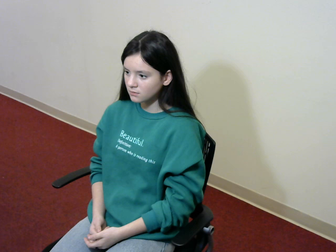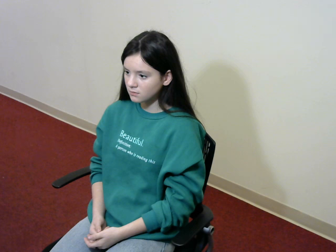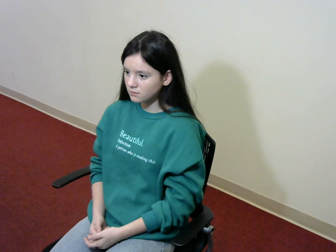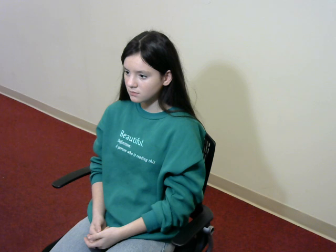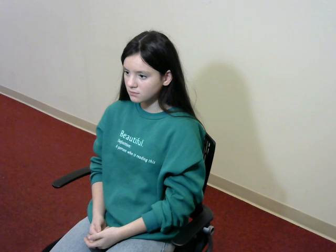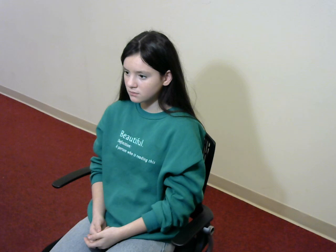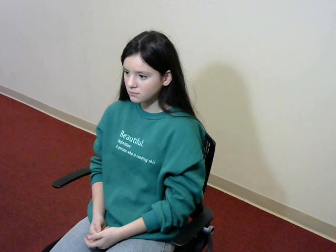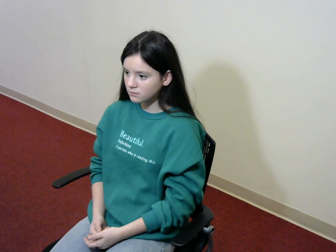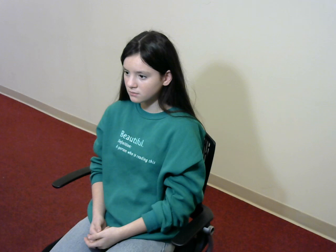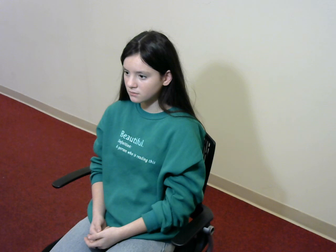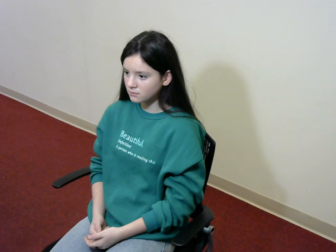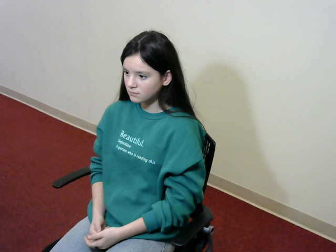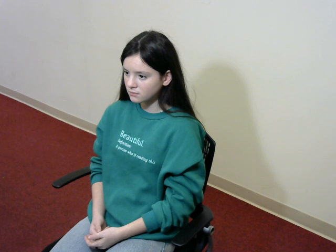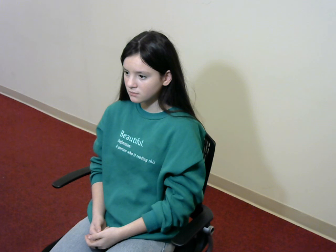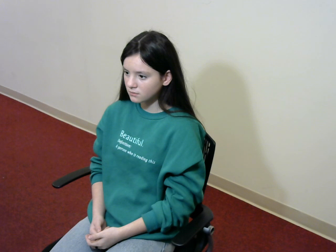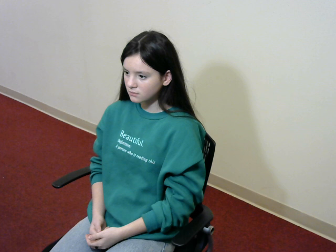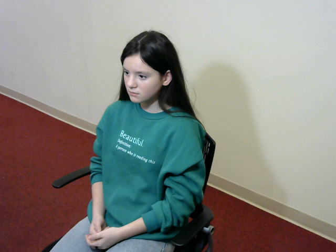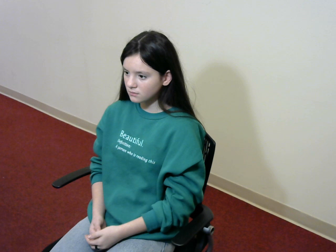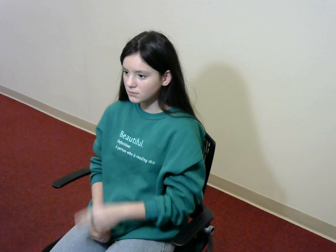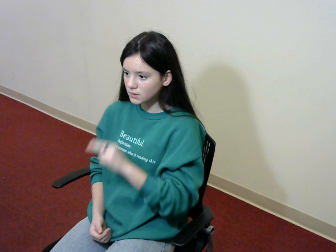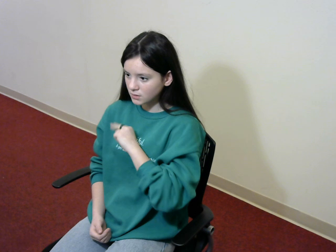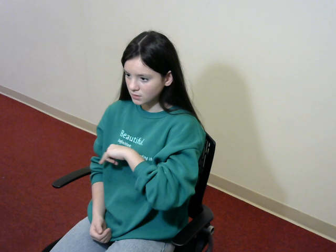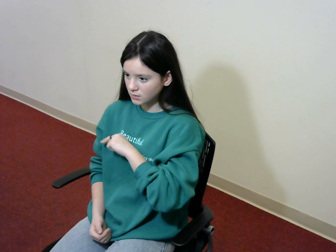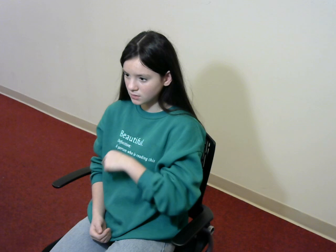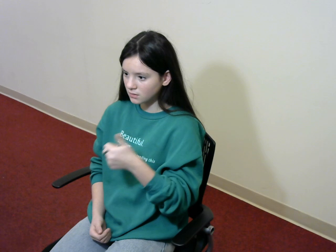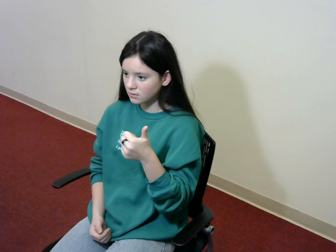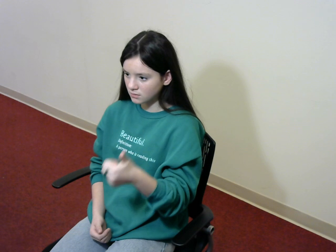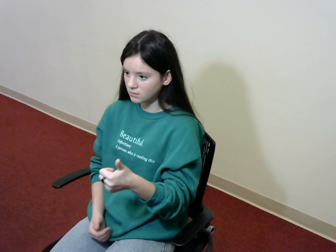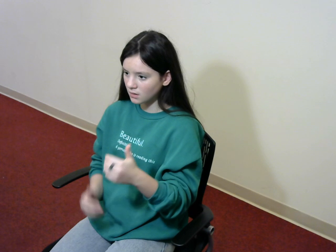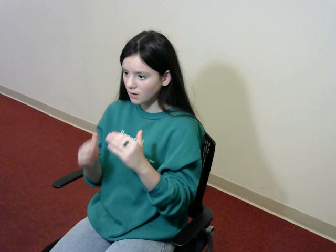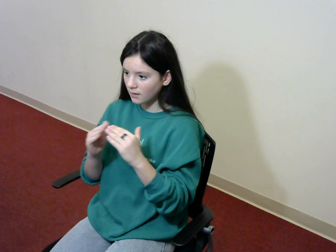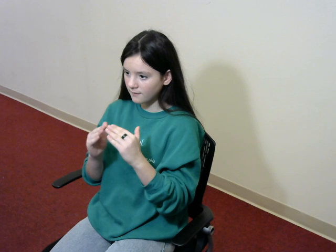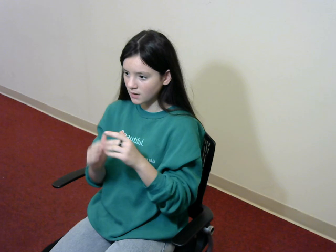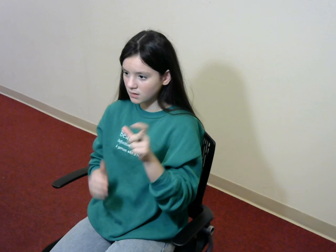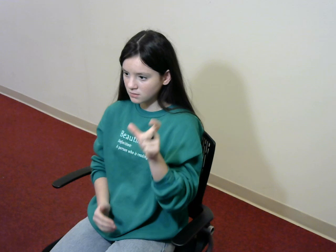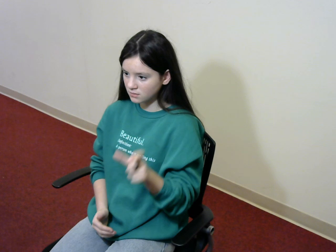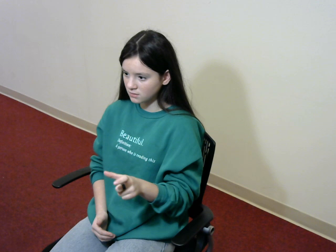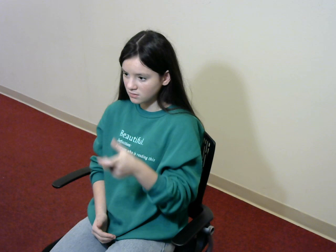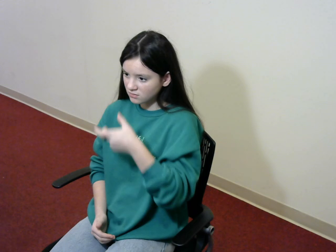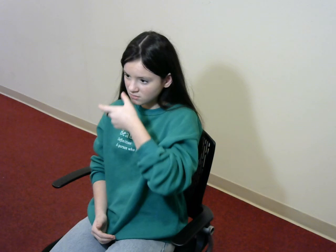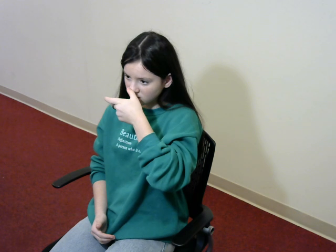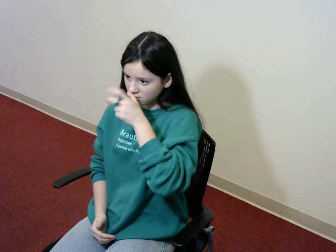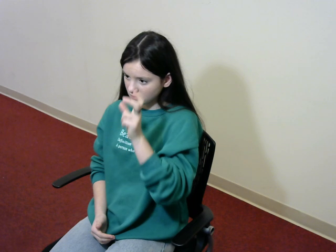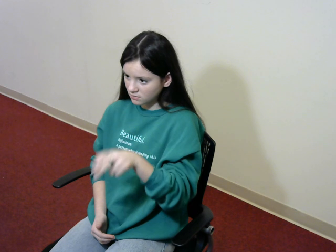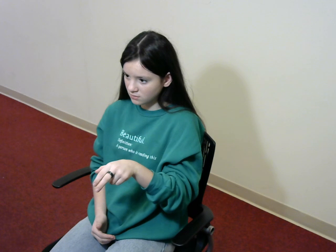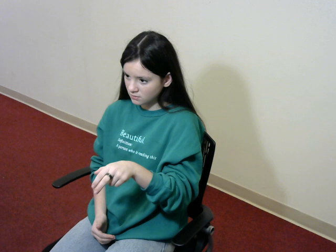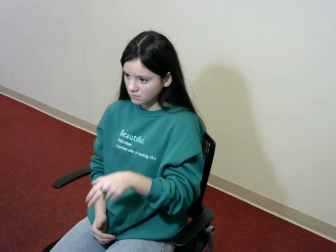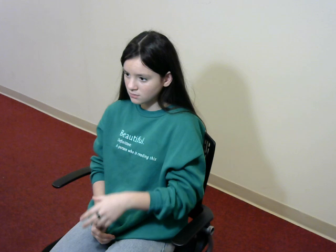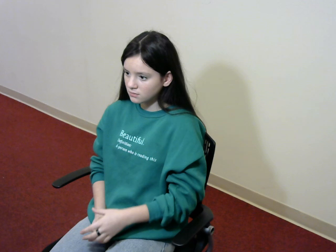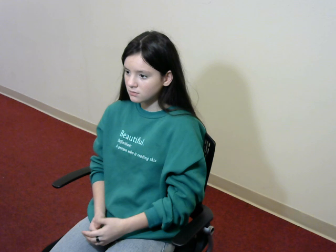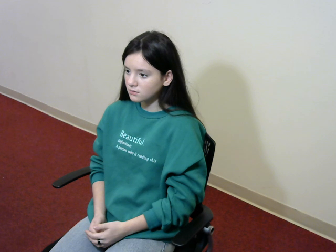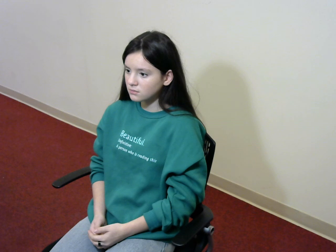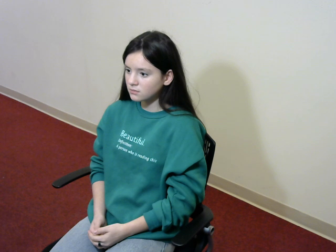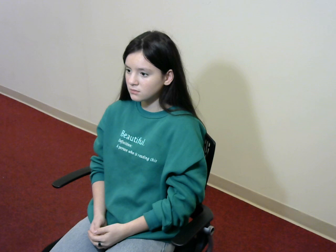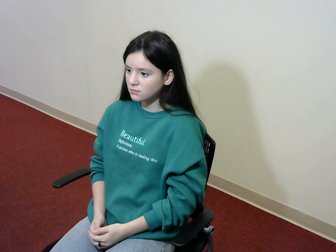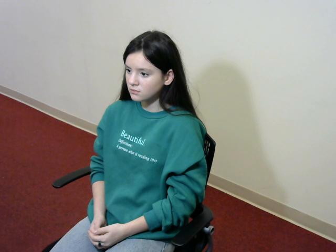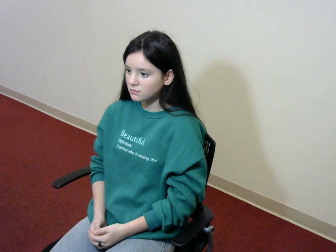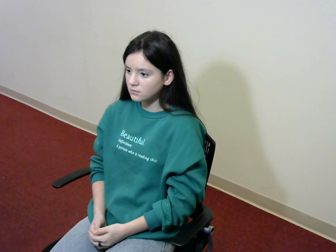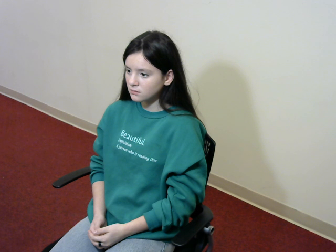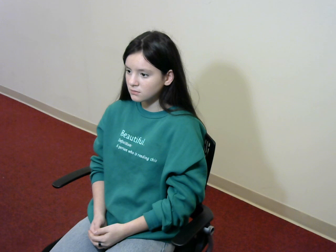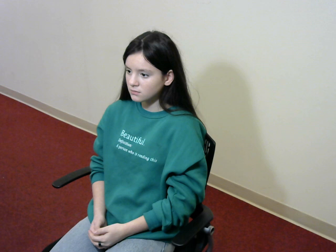İşləmək yaxşıdır, evdə adam darıxır